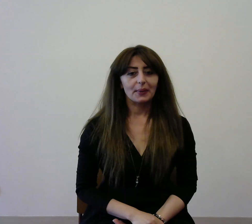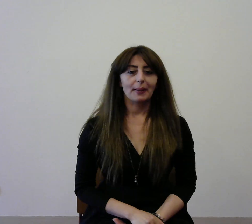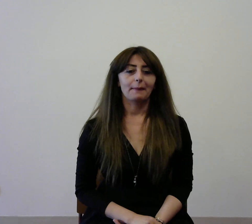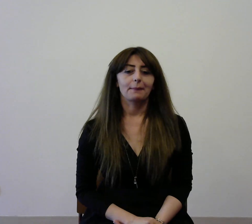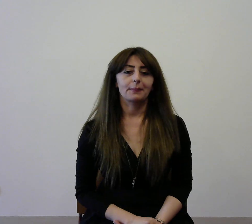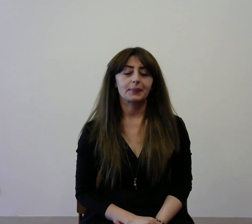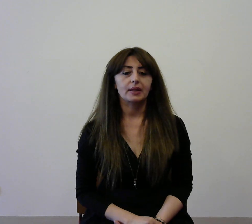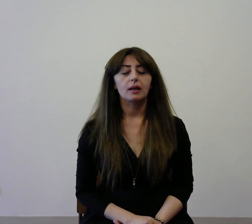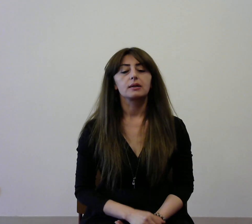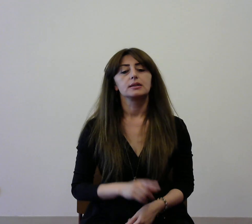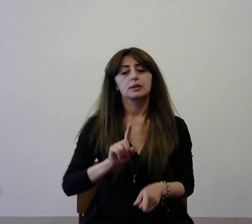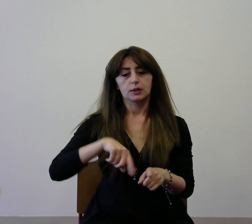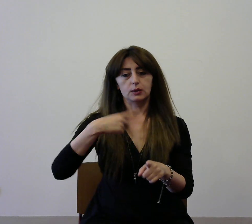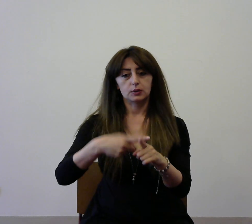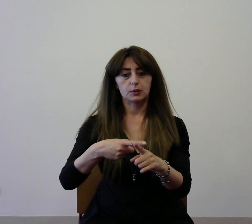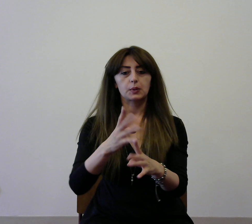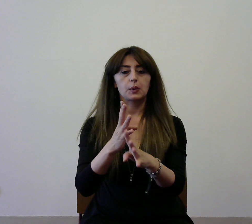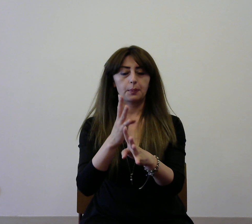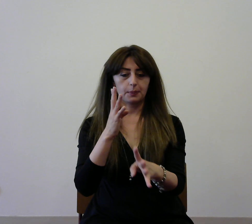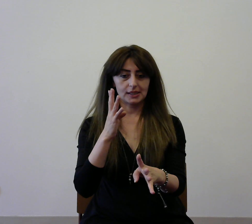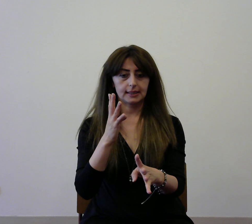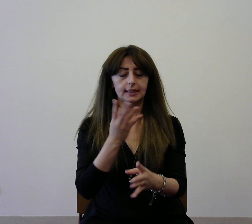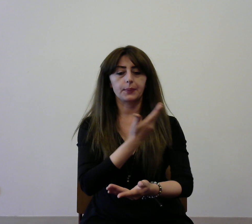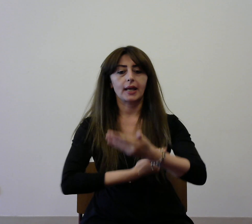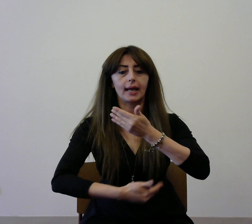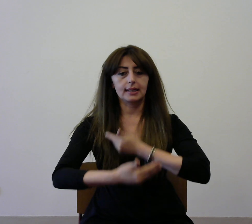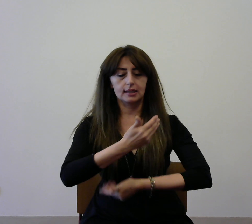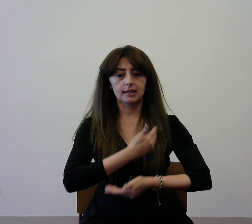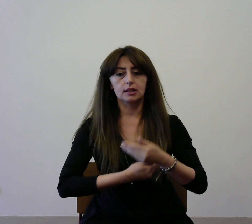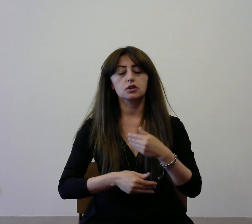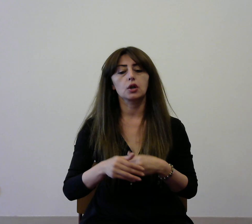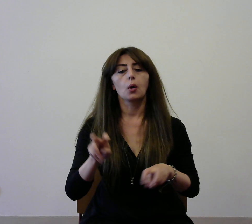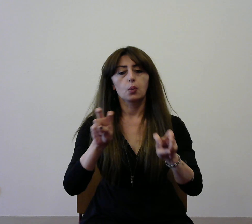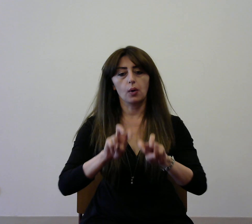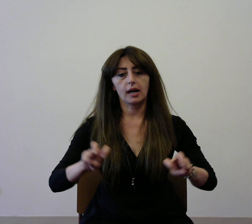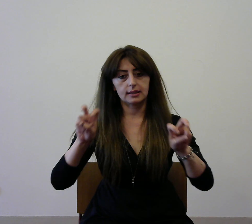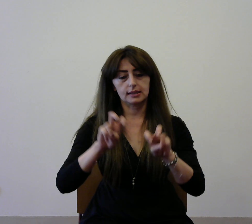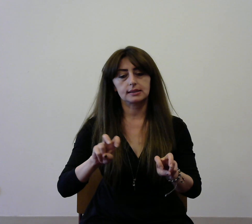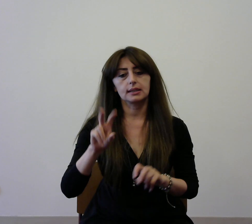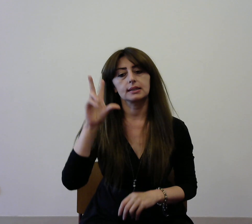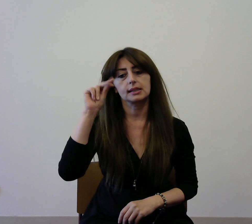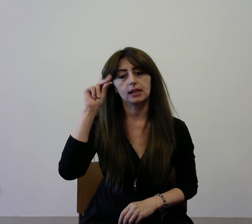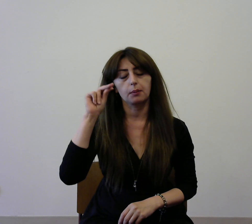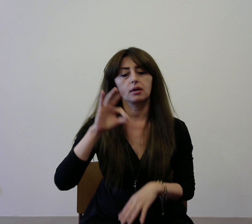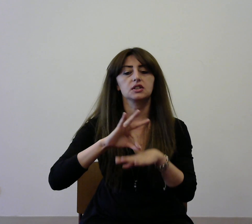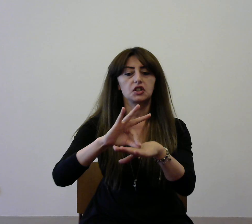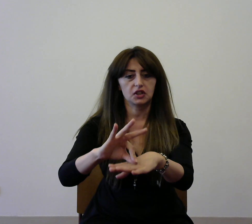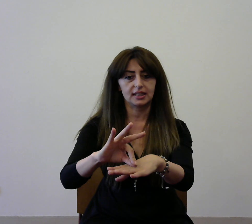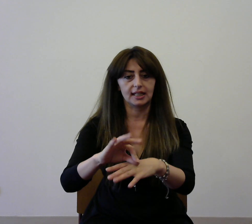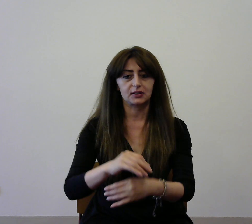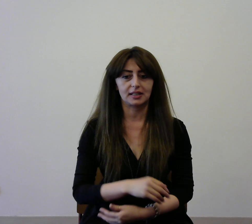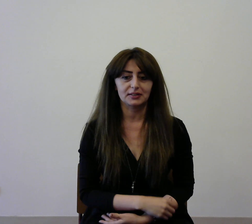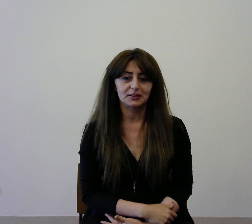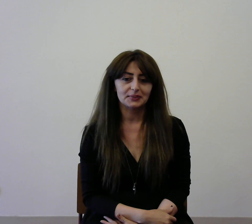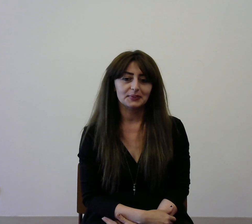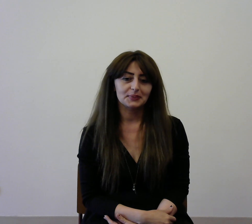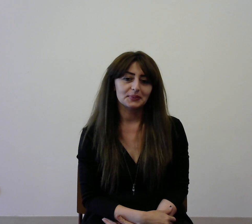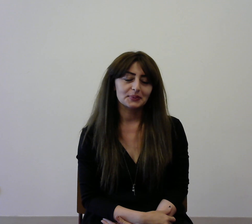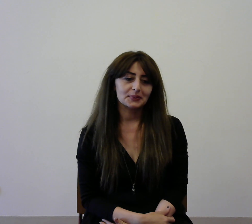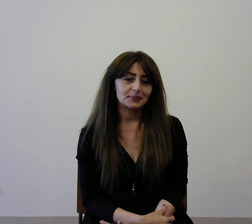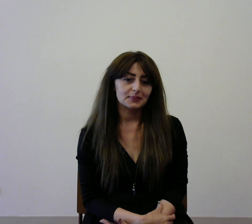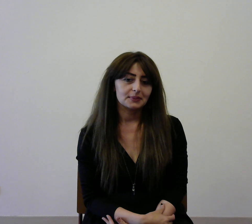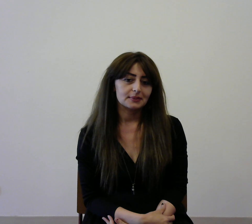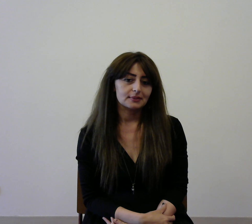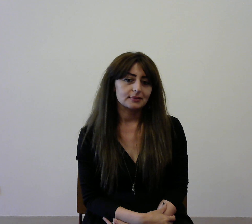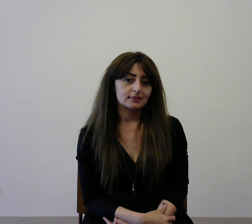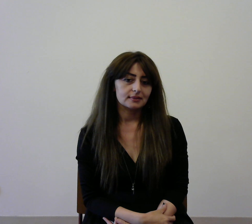Növbəti əlillik müayinəsi nə zaman keçiriləcək?